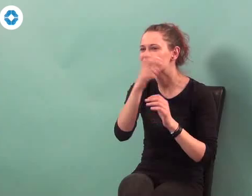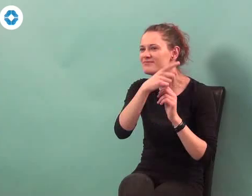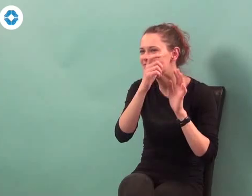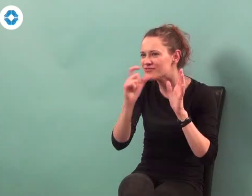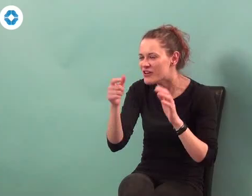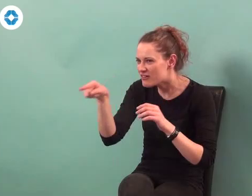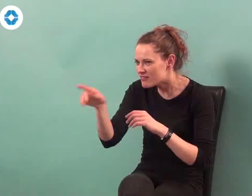To chyba ten, co naprawiał.